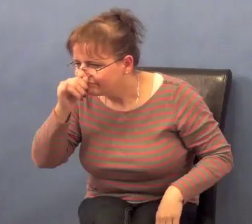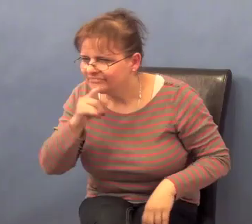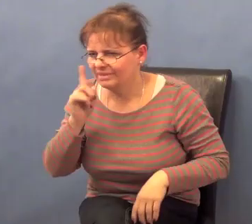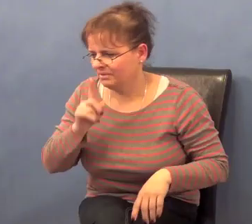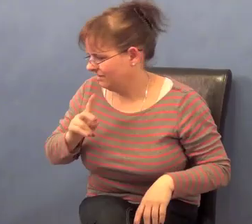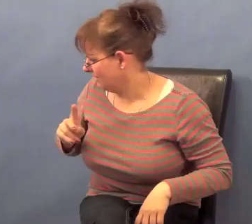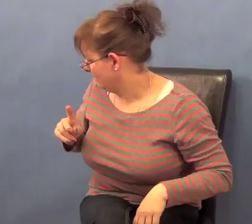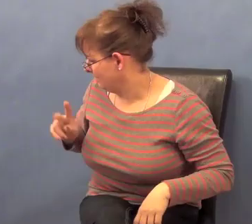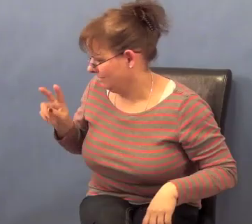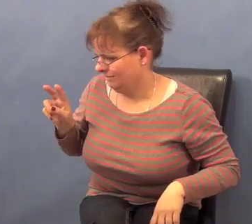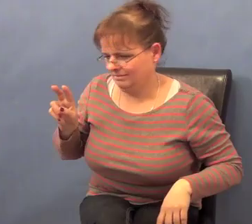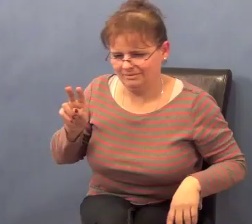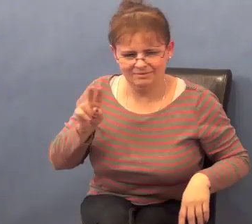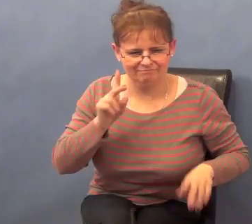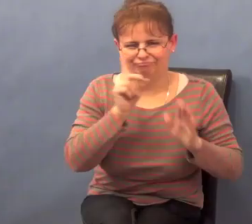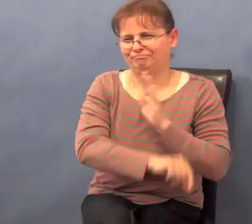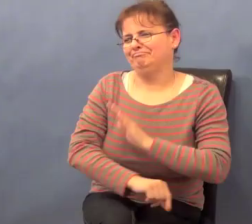Pan patrzy na tych przechodzących chłopców.